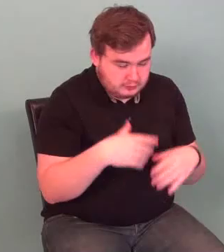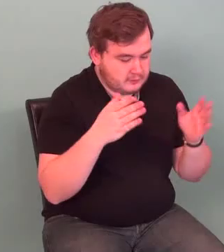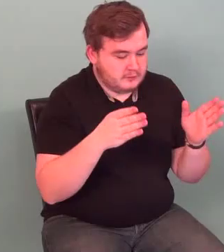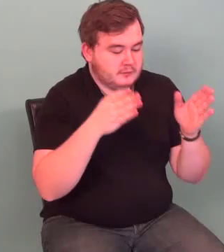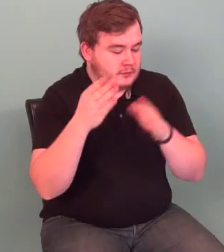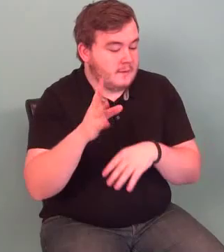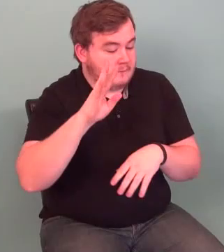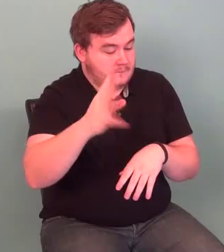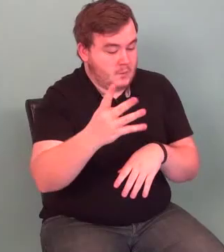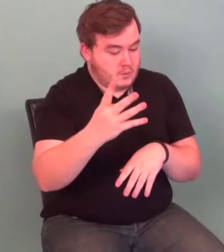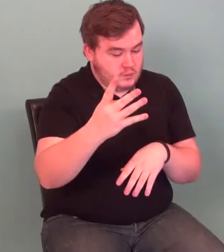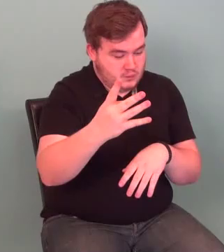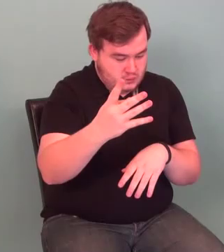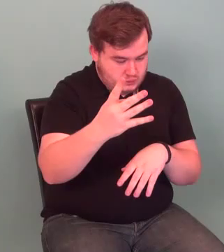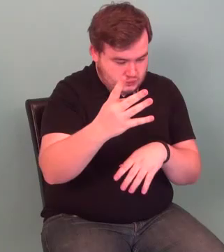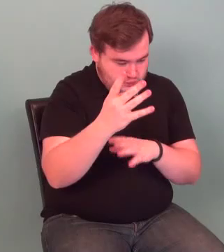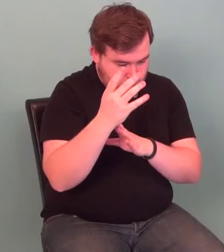Następnie czwartego...